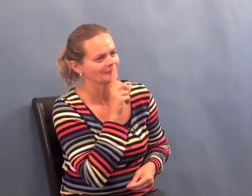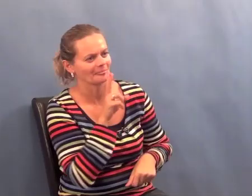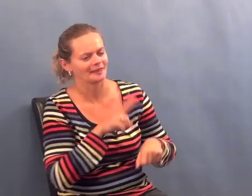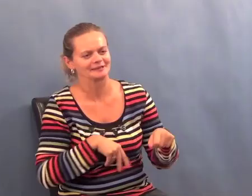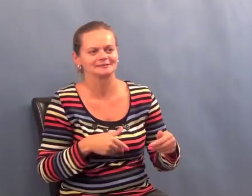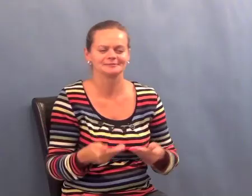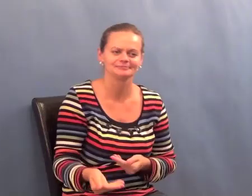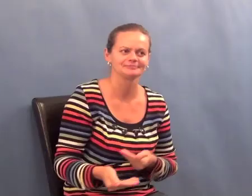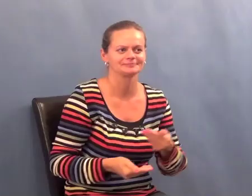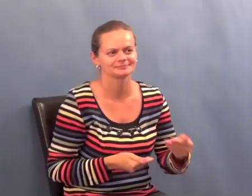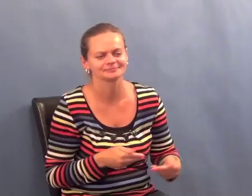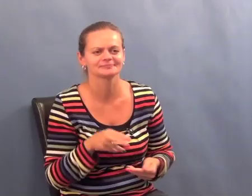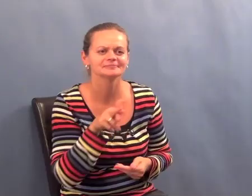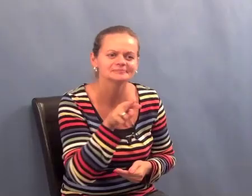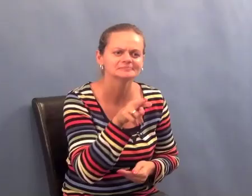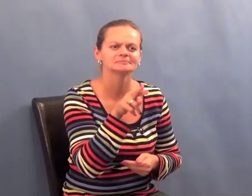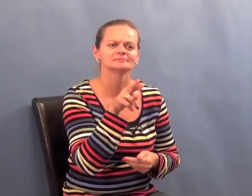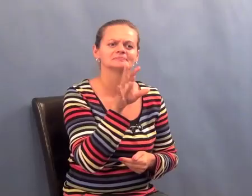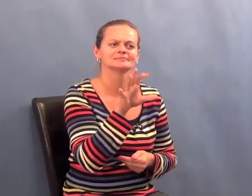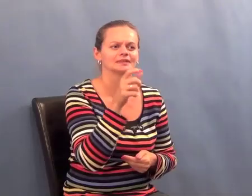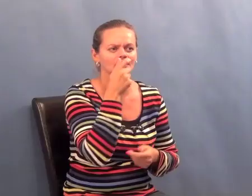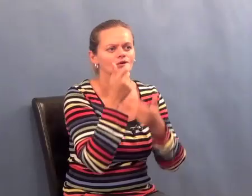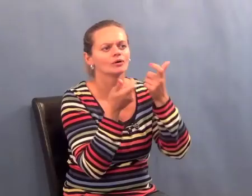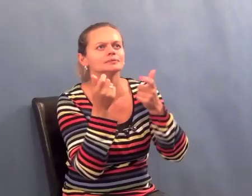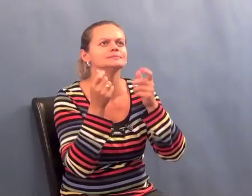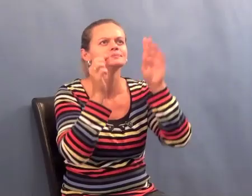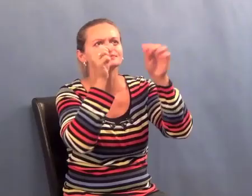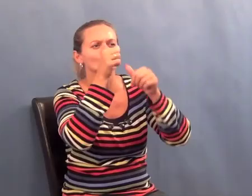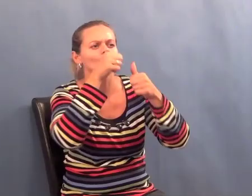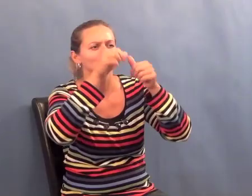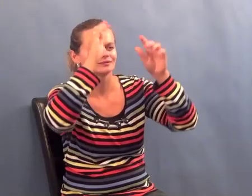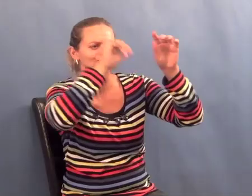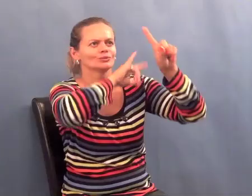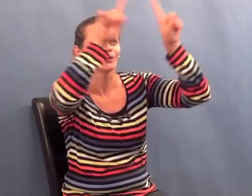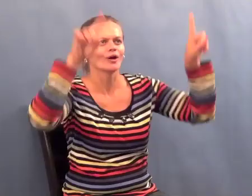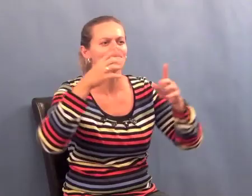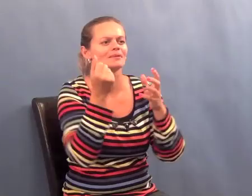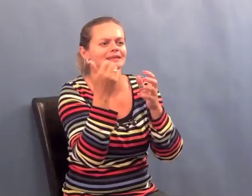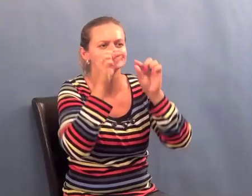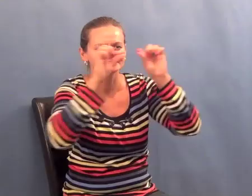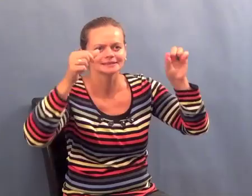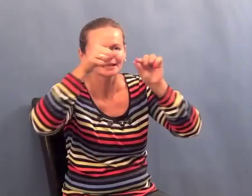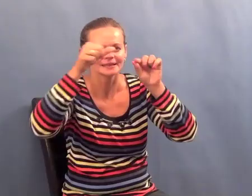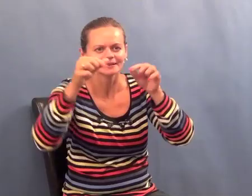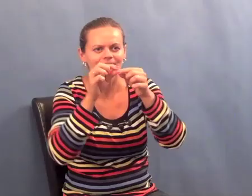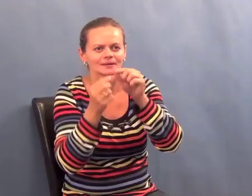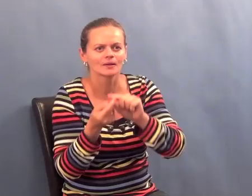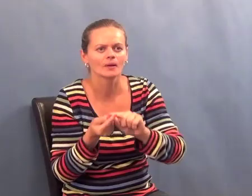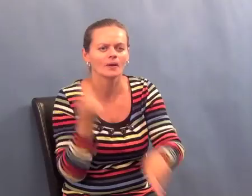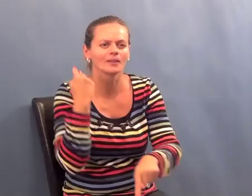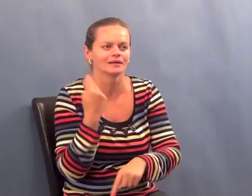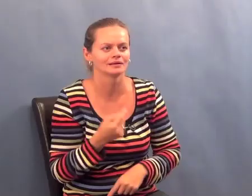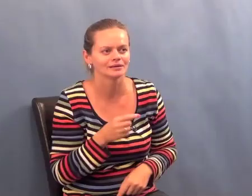Policjant idzie i widzi, jak Charlie nakłada gumę. Wiesz, taką plastelinę na szkło. Zgniata ją i wyrzuca za siebie.